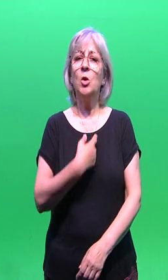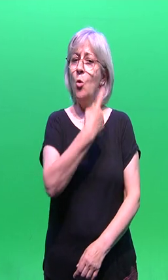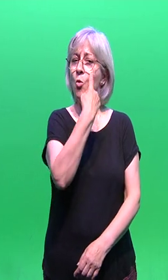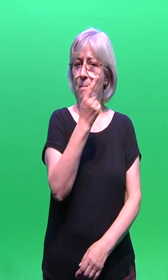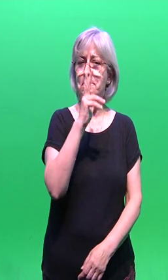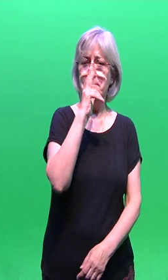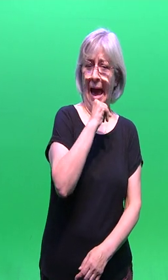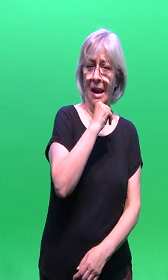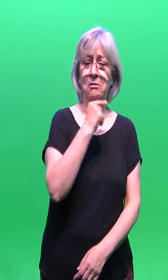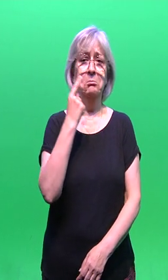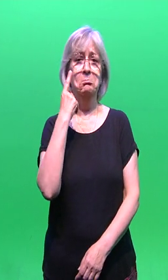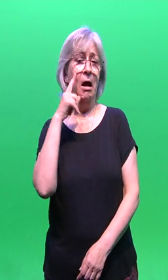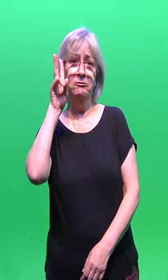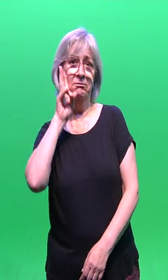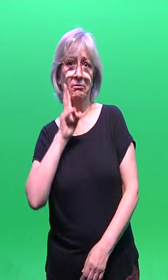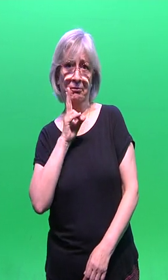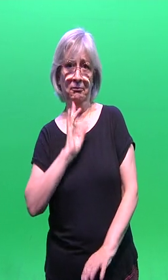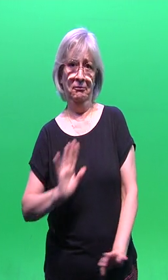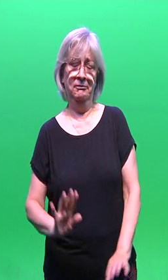L'ull esquerre em fa mal, el dret el tinc perfecte.